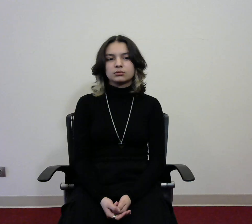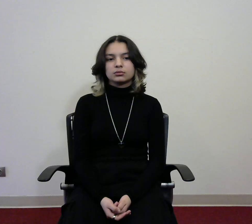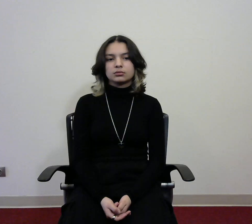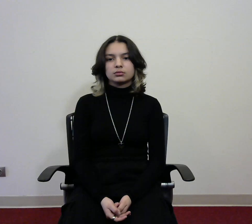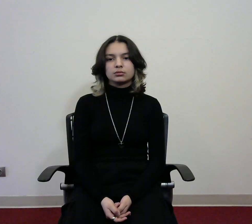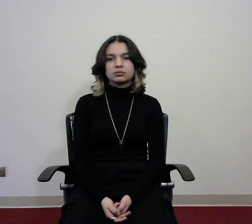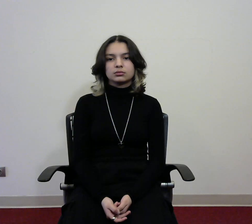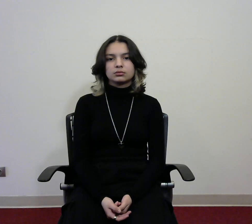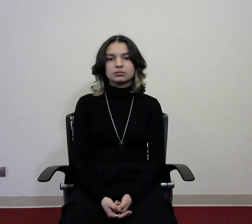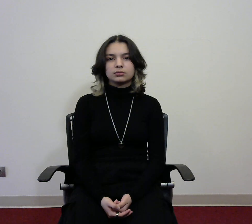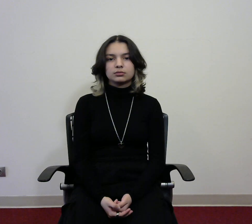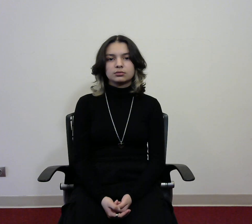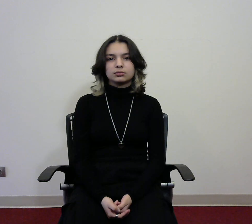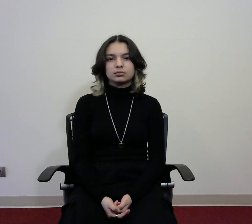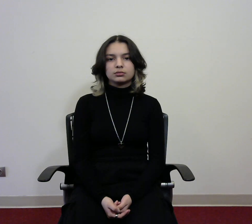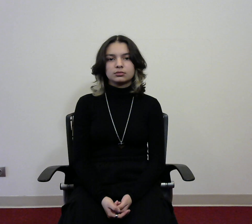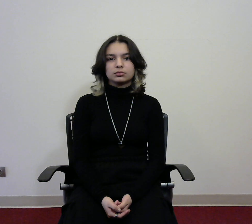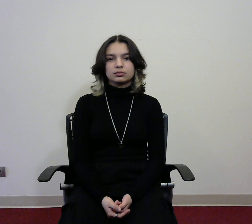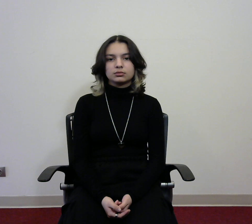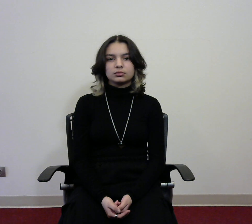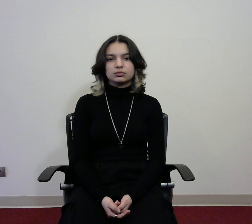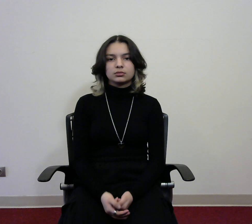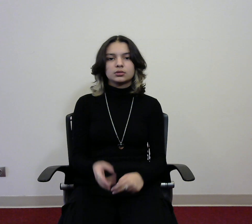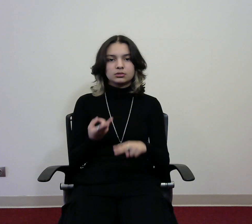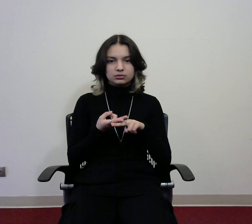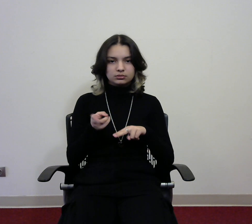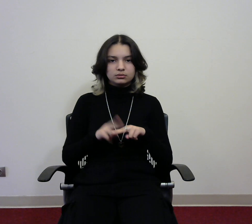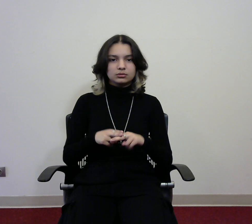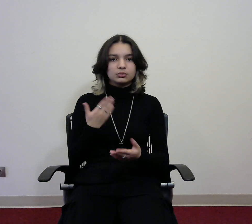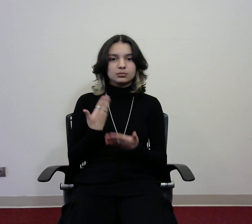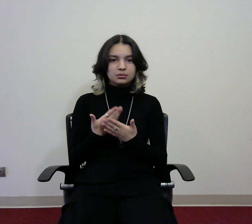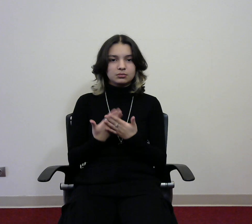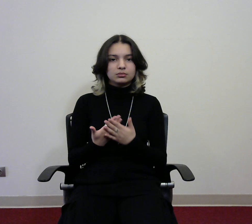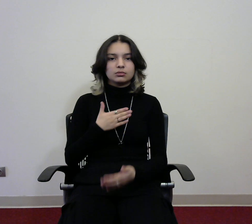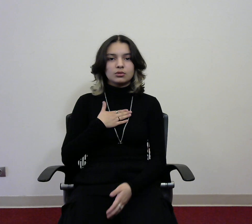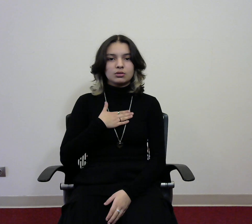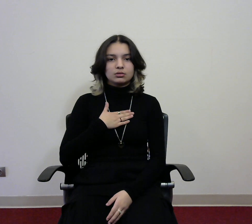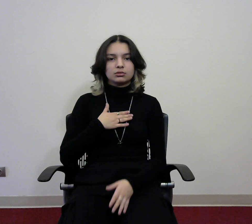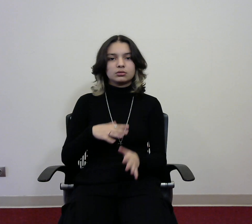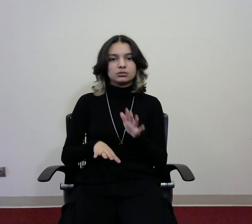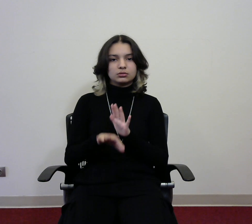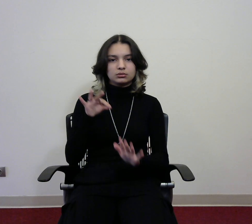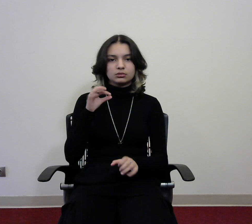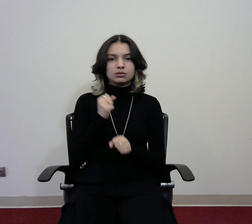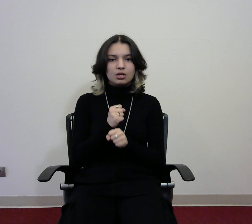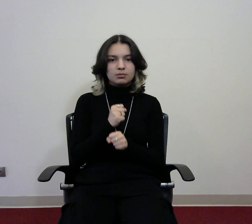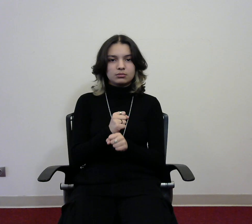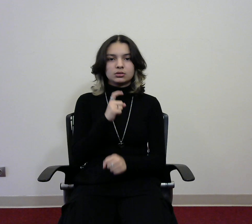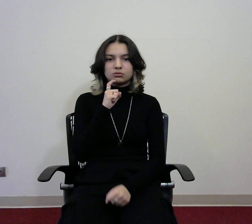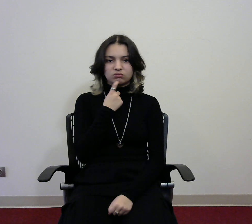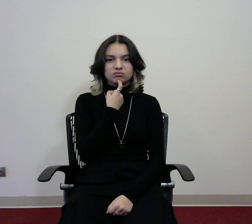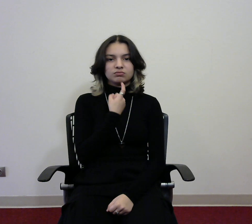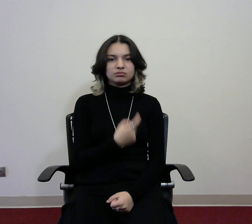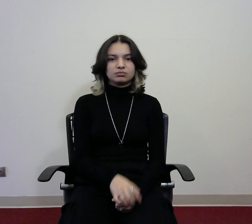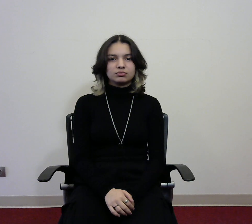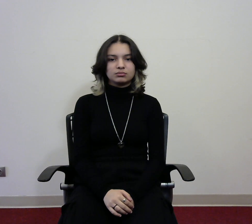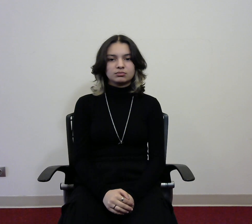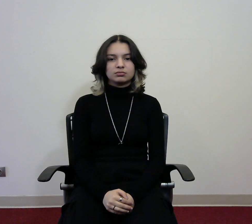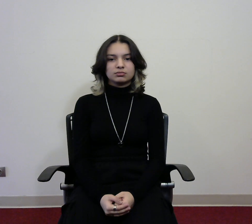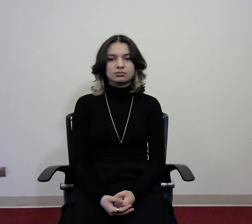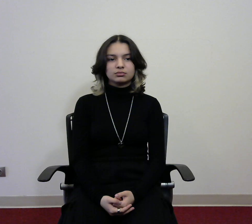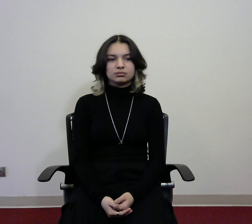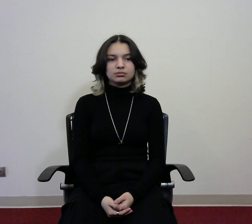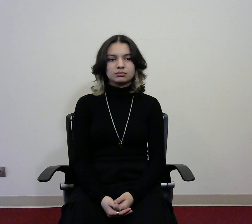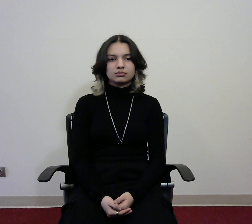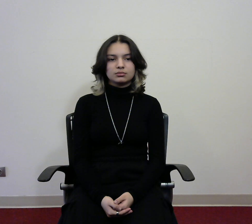Bu məsələdə mənə seçim etmək çətindir